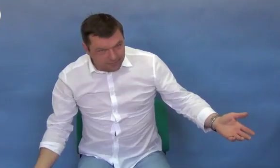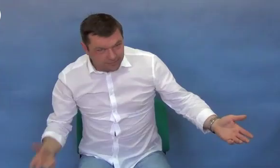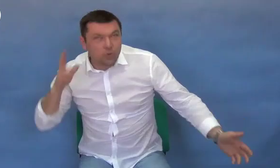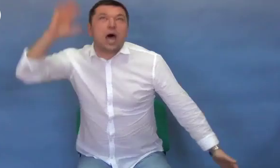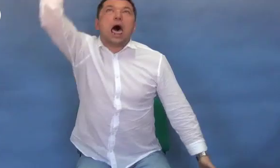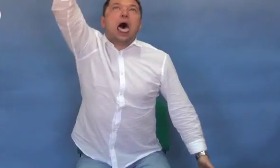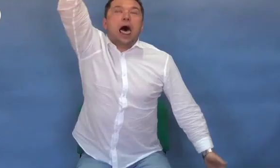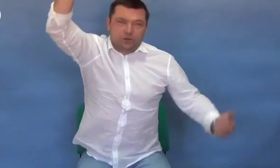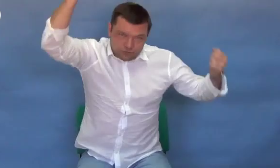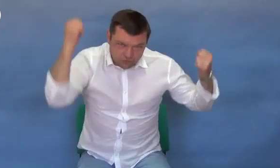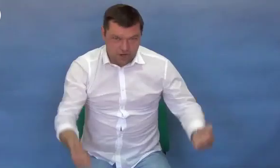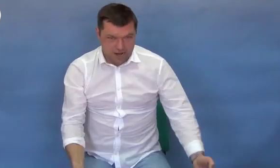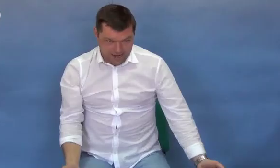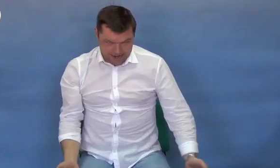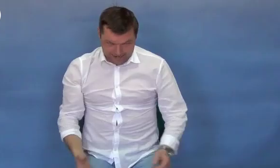Jest bardzo ciężko zawołać Głuchego.